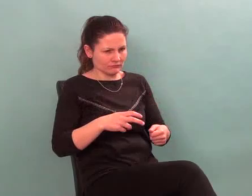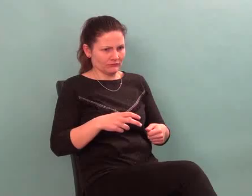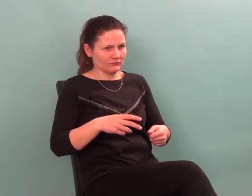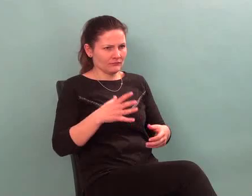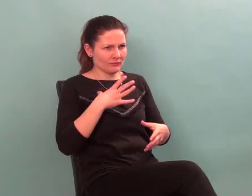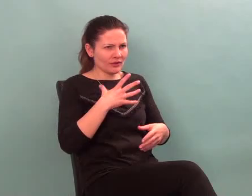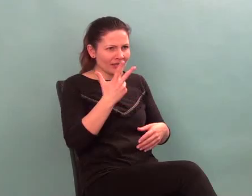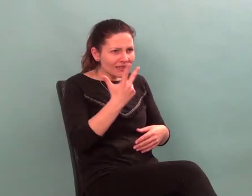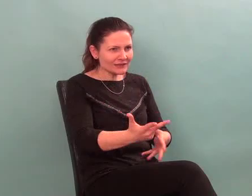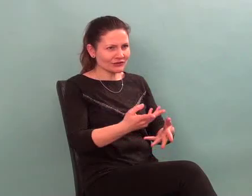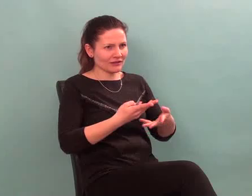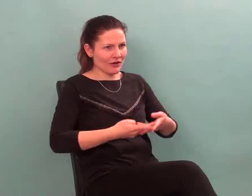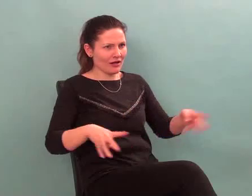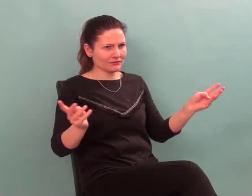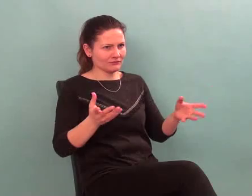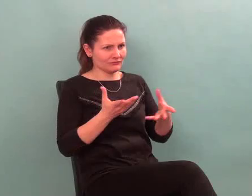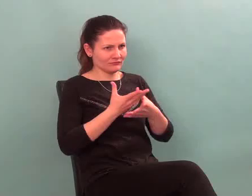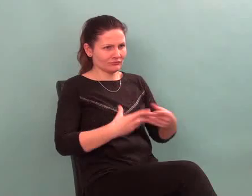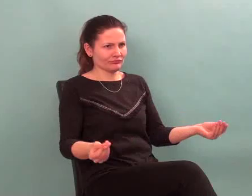Były trzy kosze, a jeden zniknął.